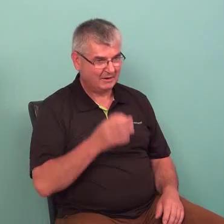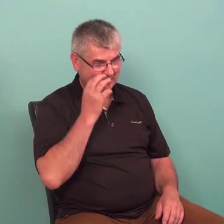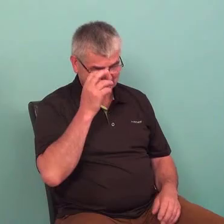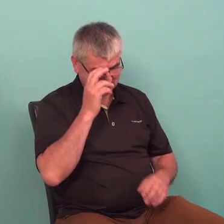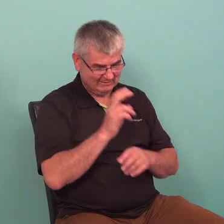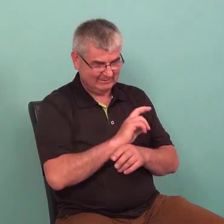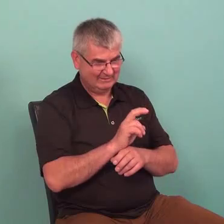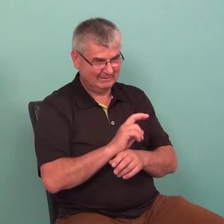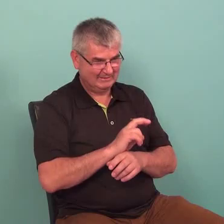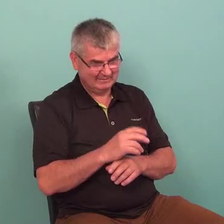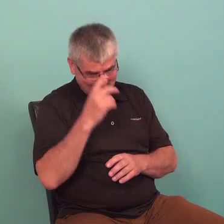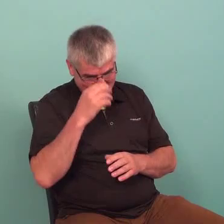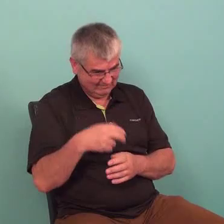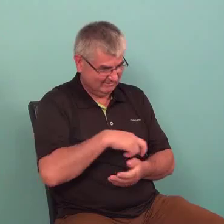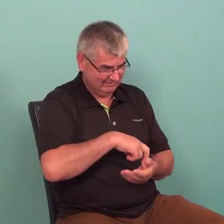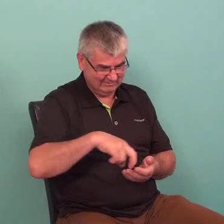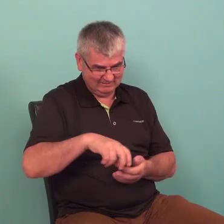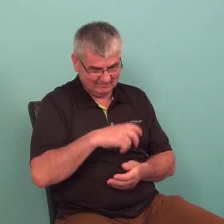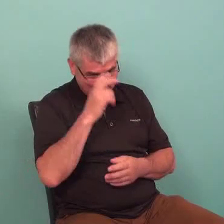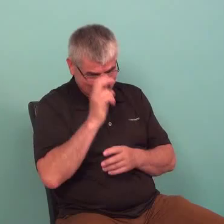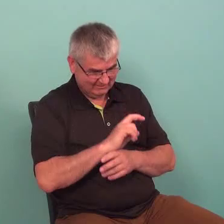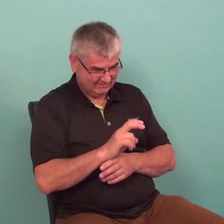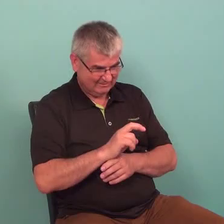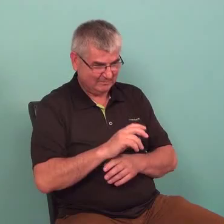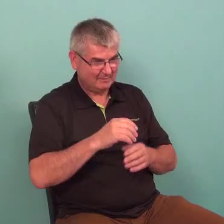Kot zastanawia się, chodzi tam i z powrotem, zastanawia się.